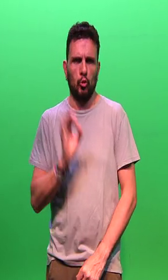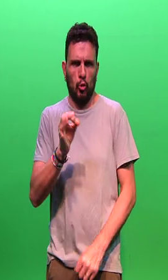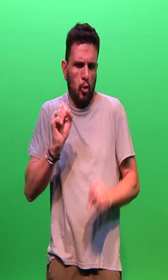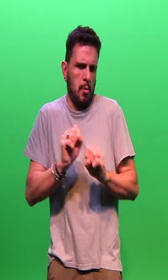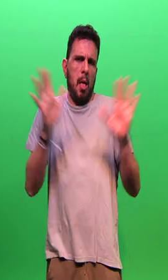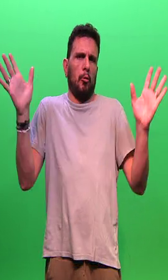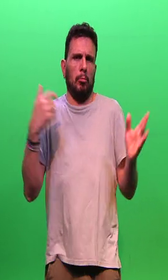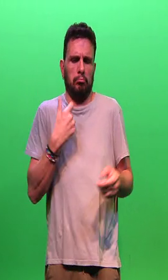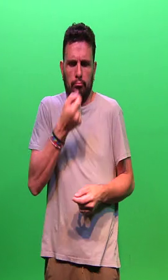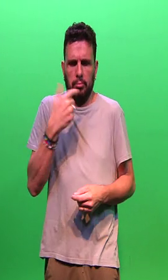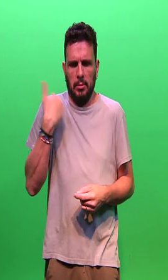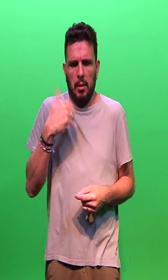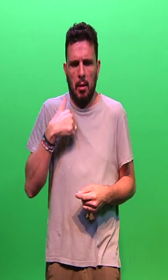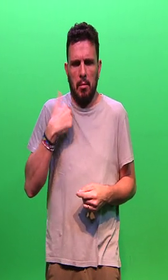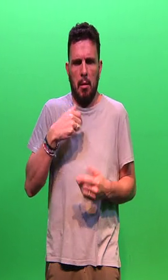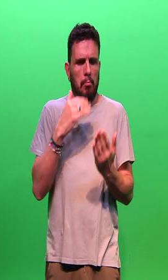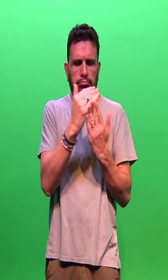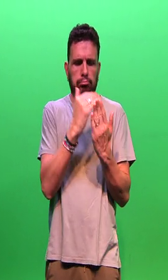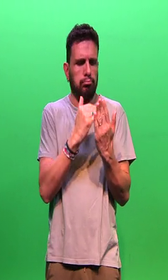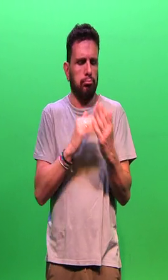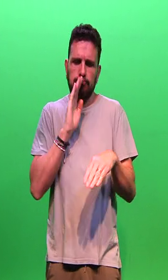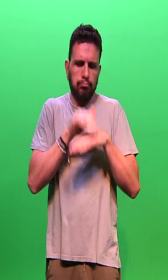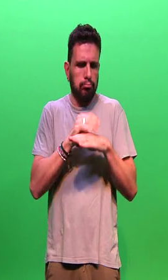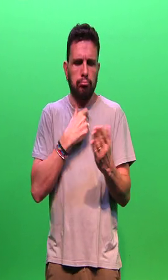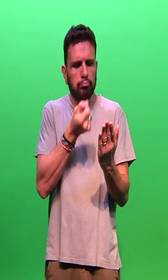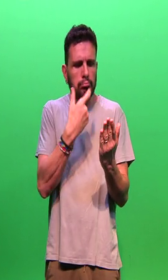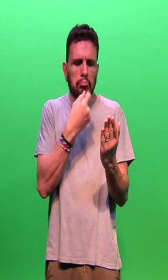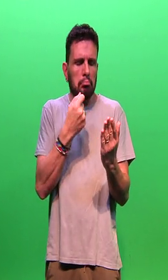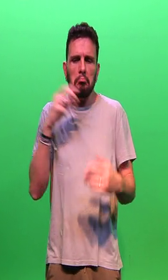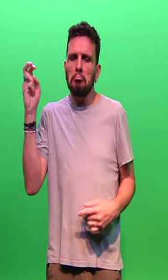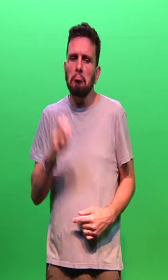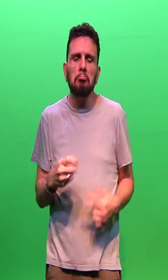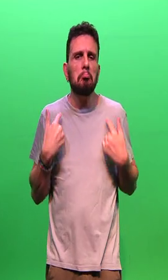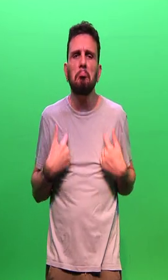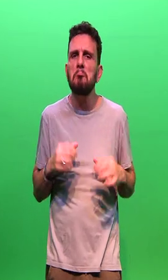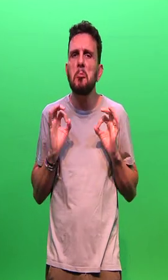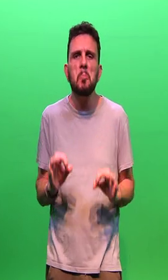Sí, és clar, ja m'he pres les pastilles, he seguit les pautes, i vinc perquè el trobo igual.